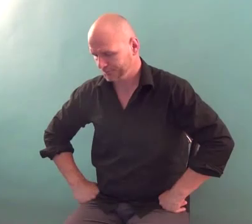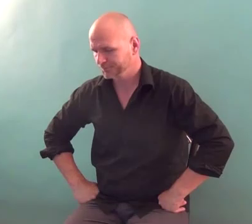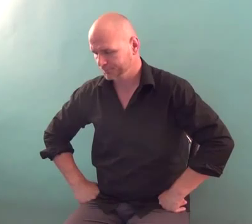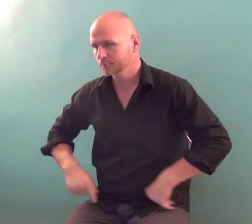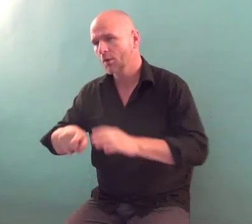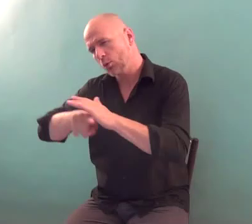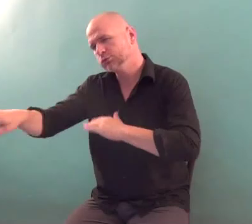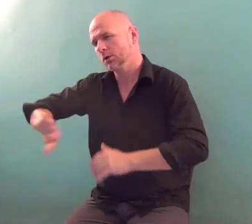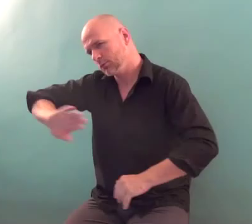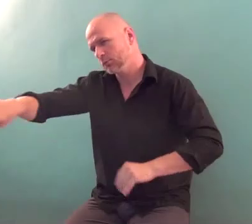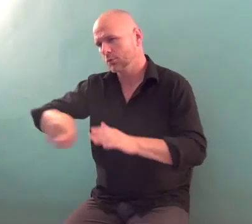Trzeba uciekać, oddalić się.